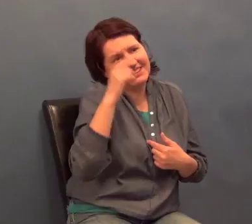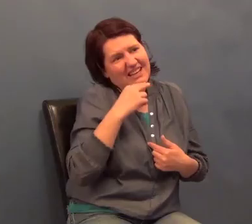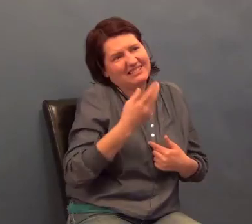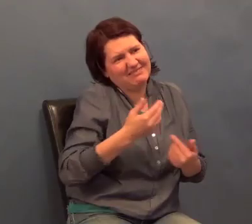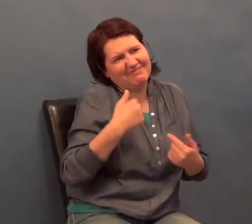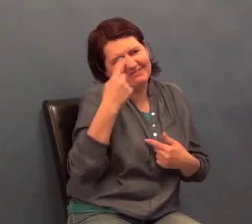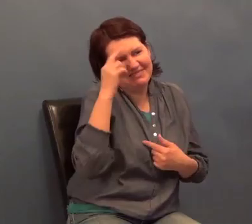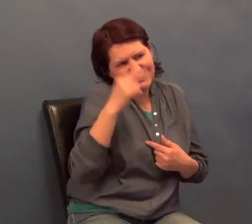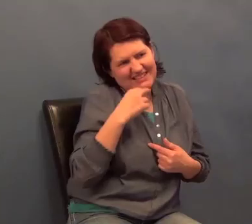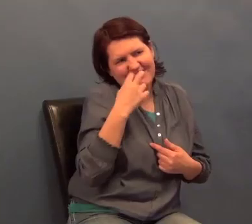No, myślę, że Charlie Chaplin to tata.